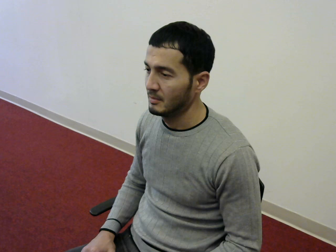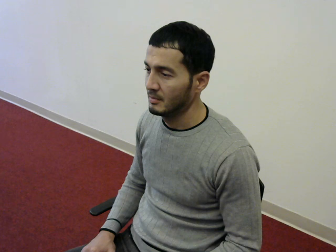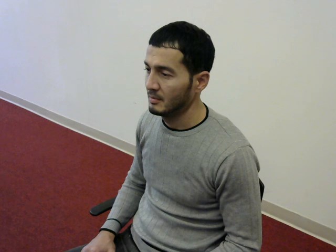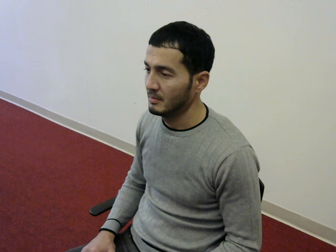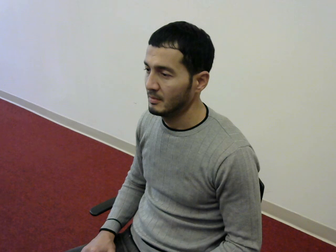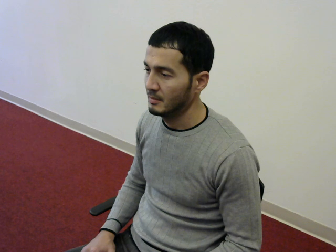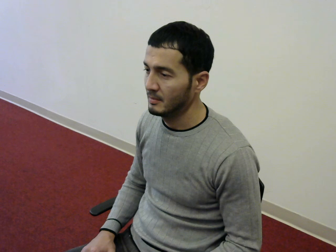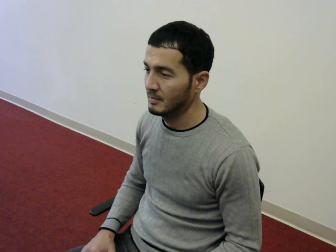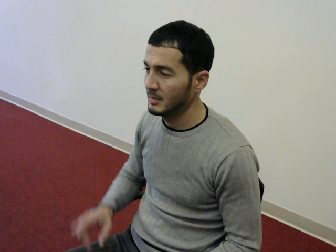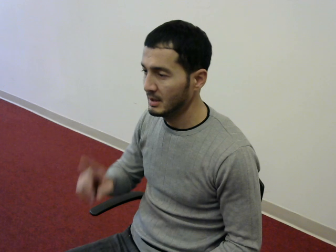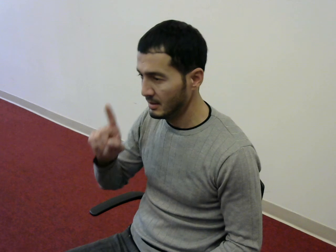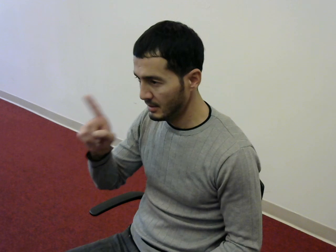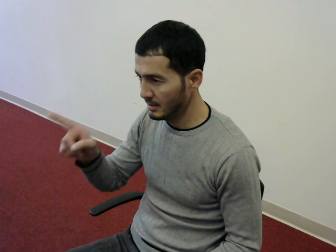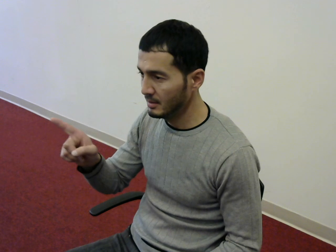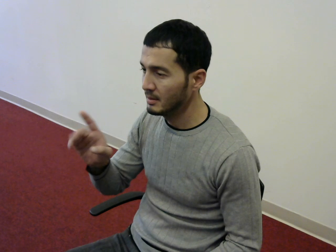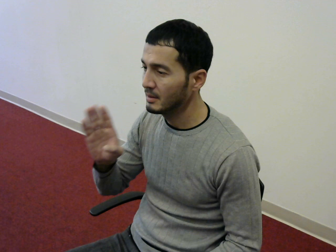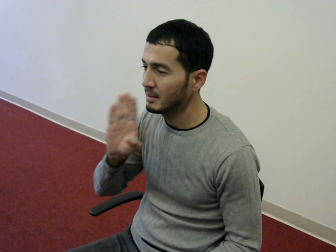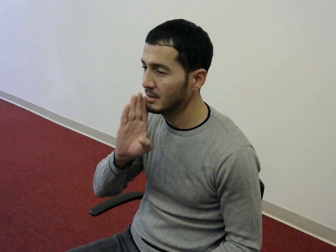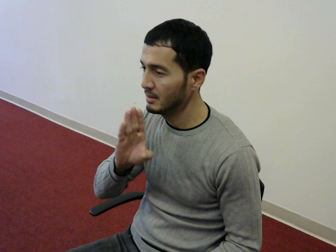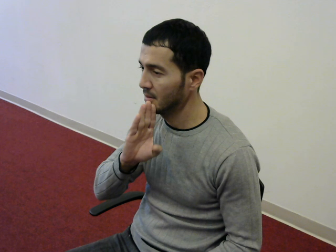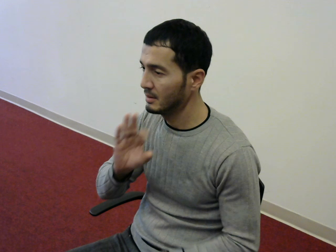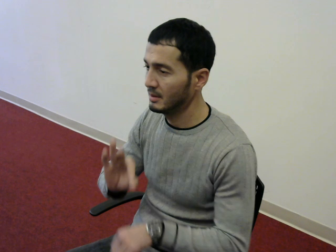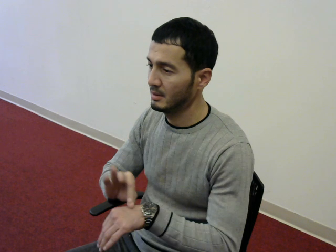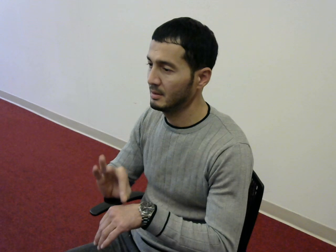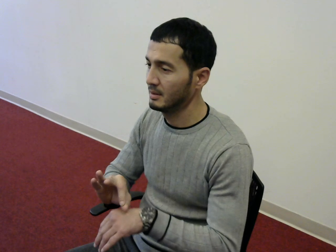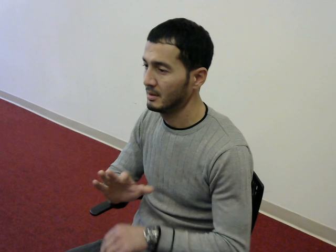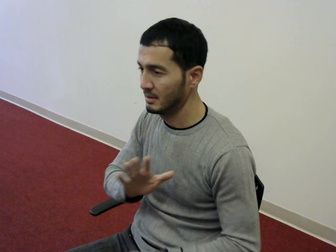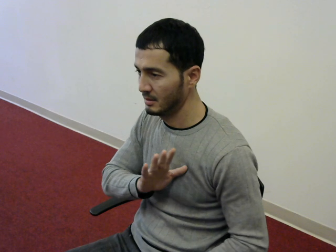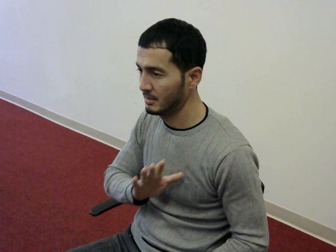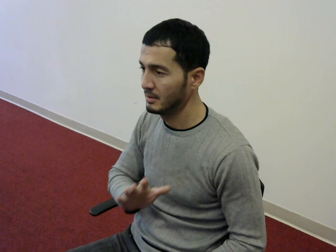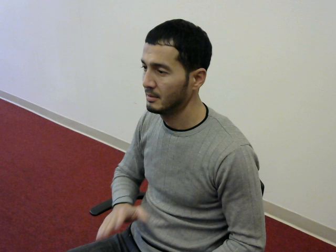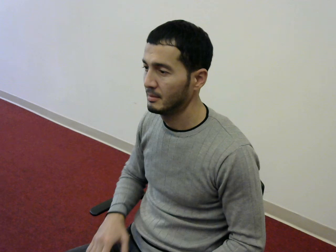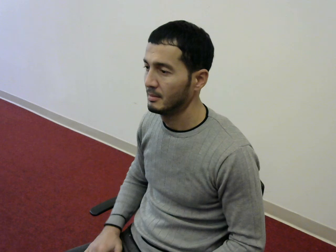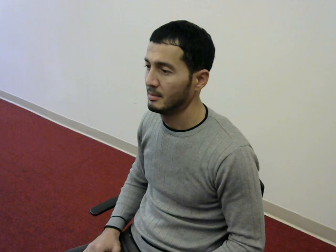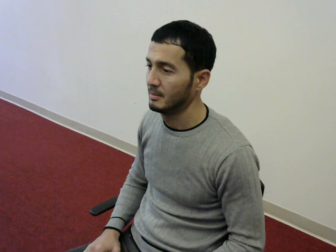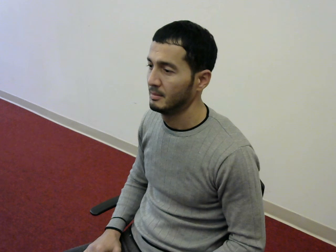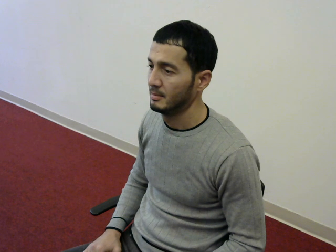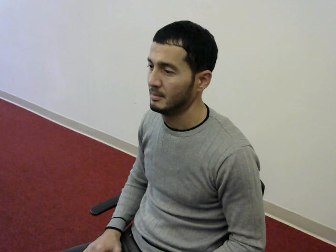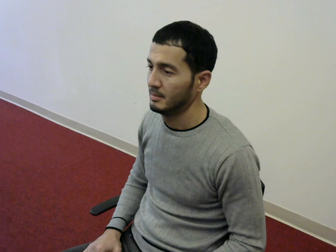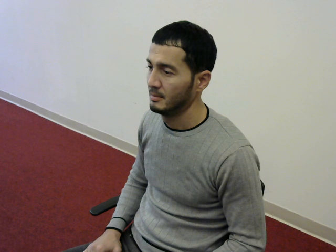Onun anası xəstələnmişdi